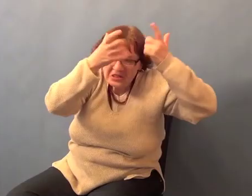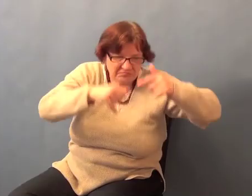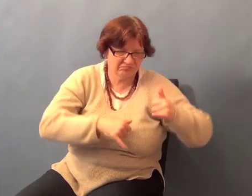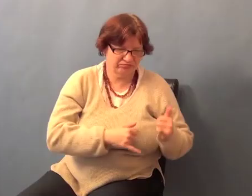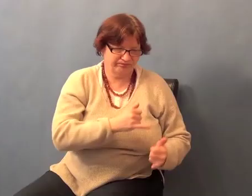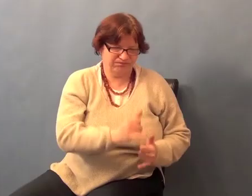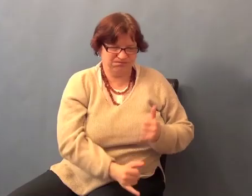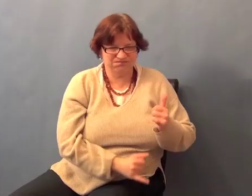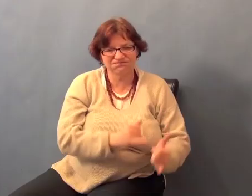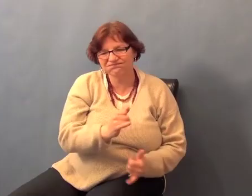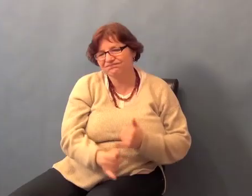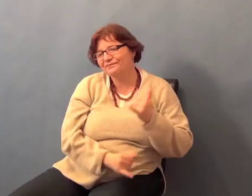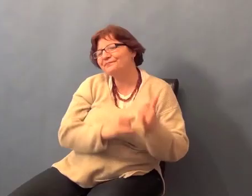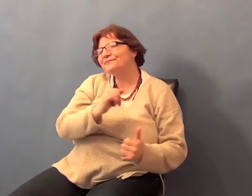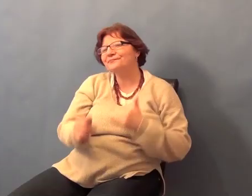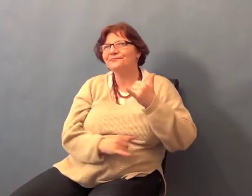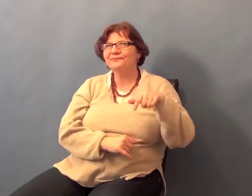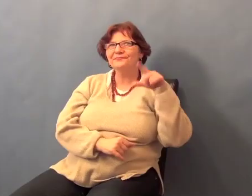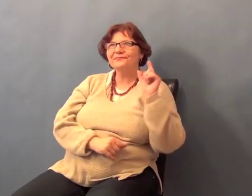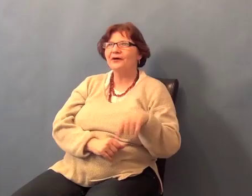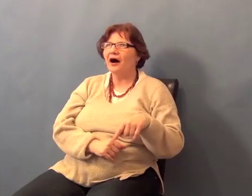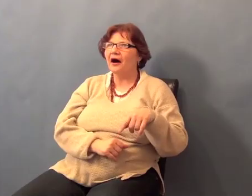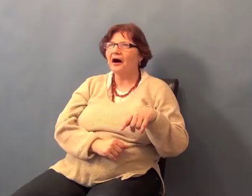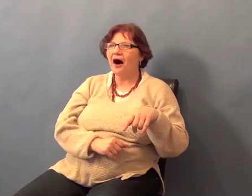Wsiadł na rower i odjechał.